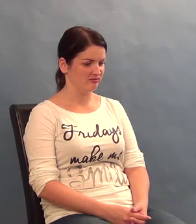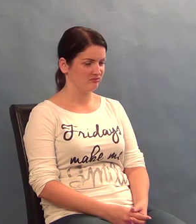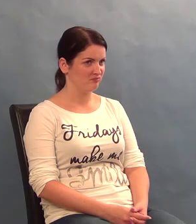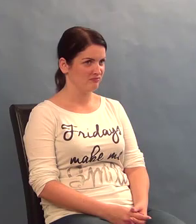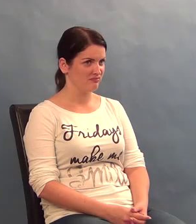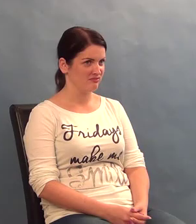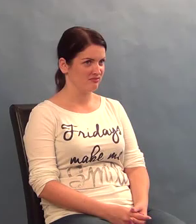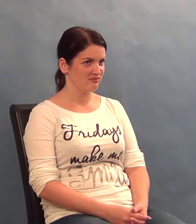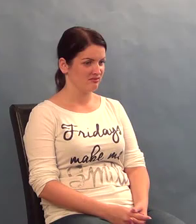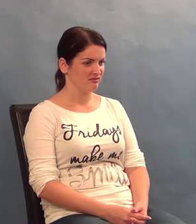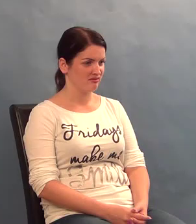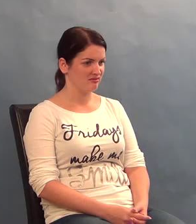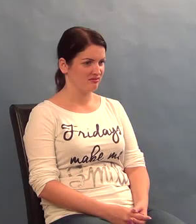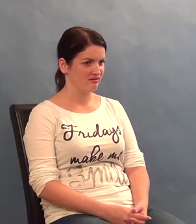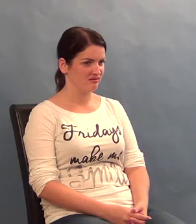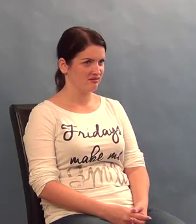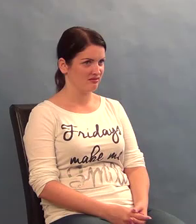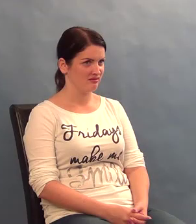Nie?